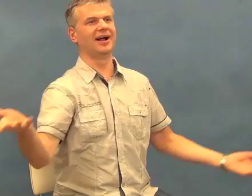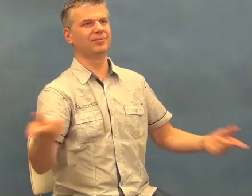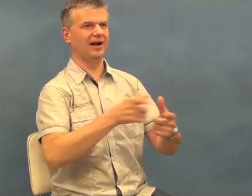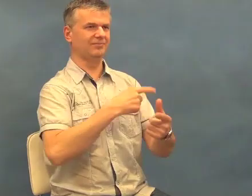Albo, albo.